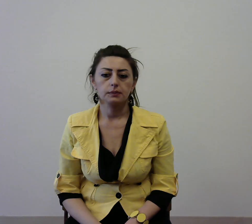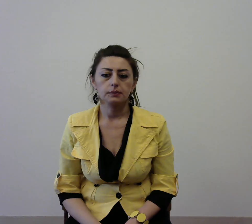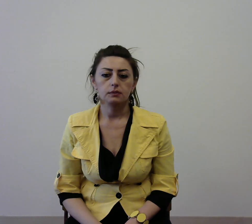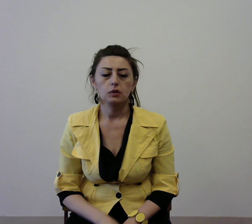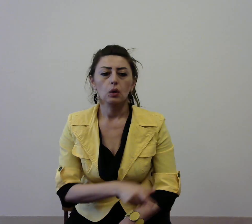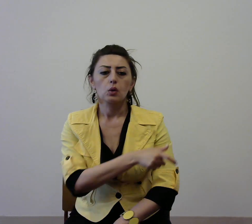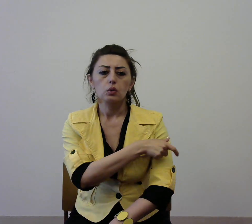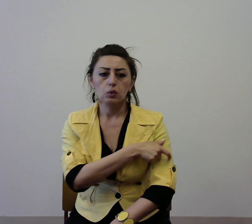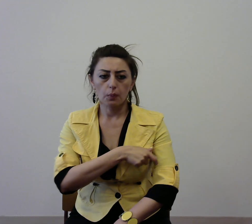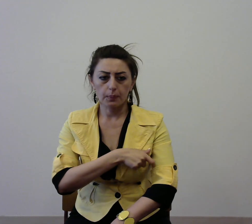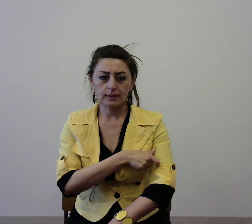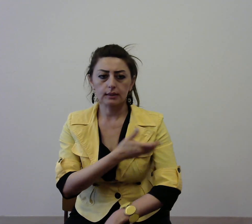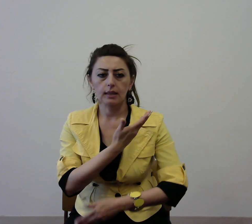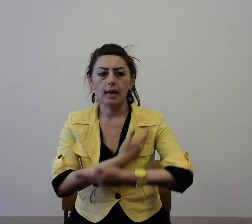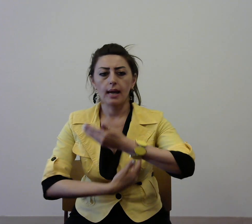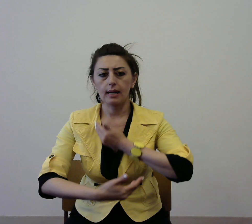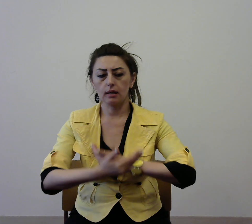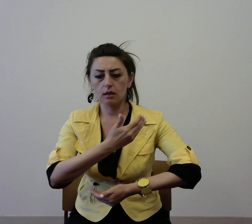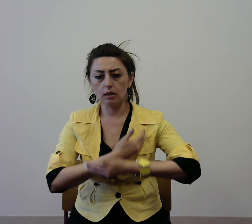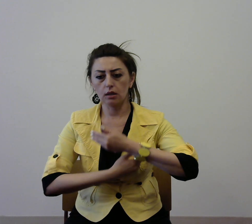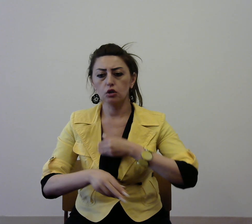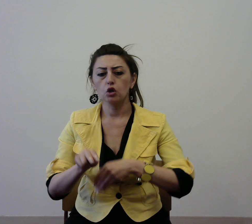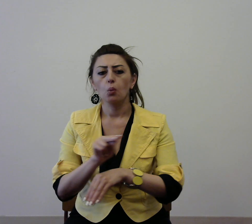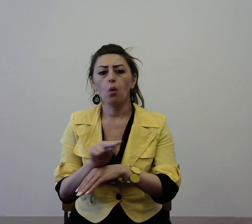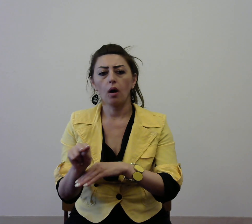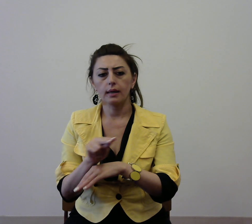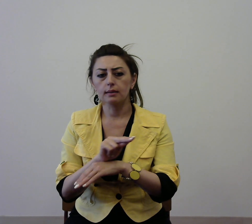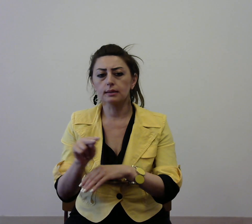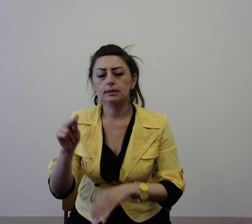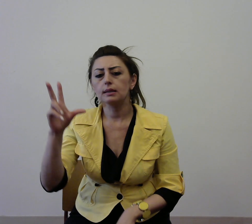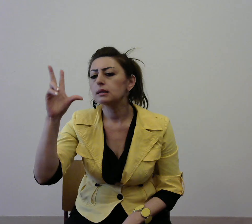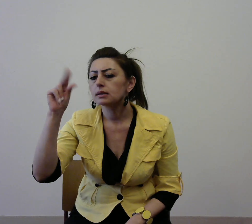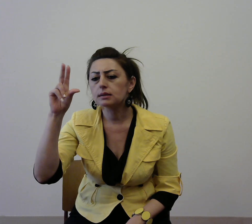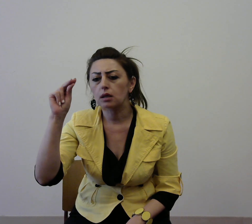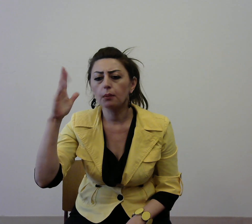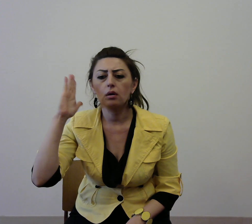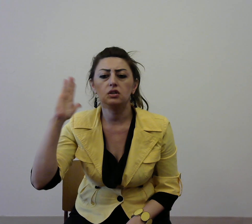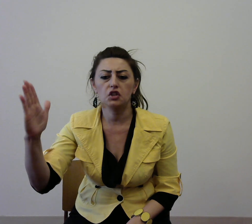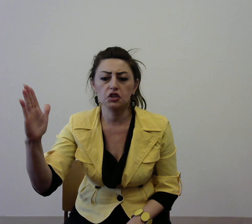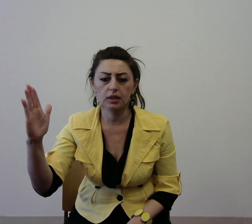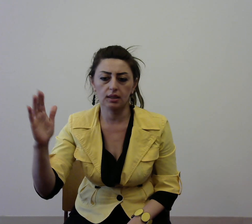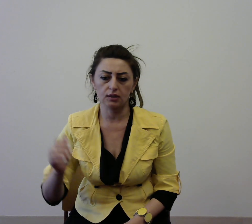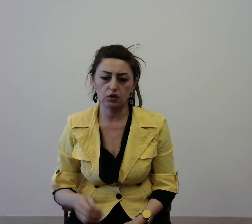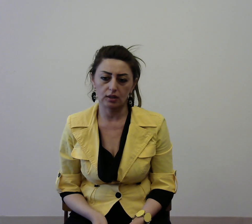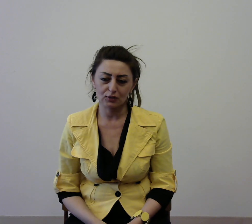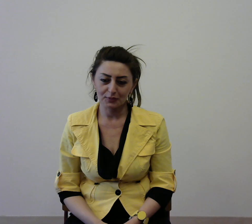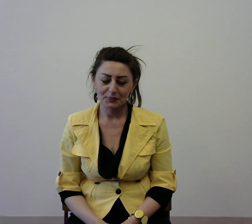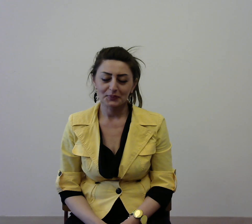Növbəti əlillik müayinəsi nə zaman keçiriləcək?